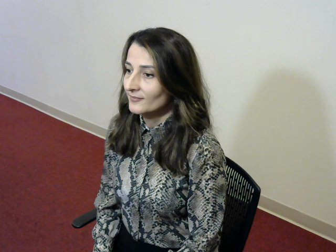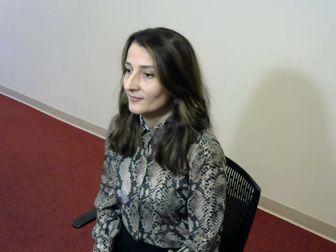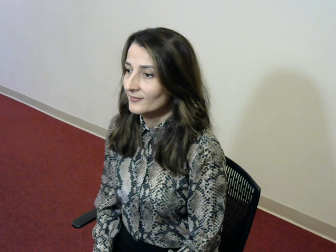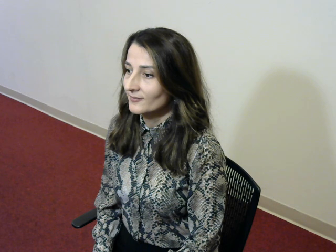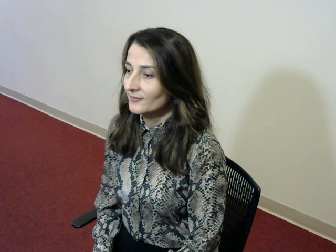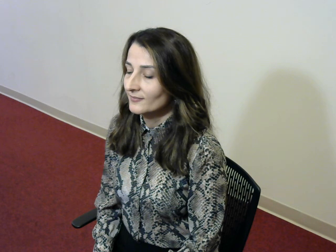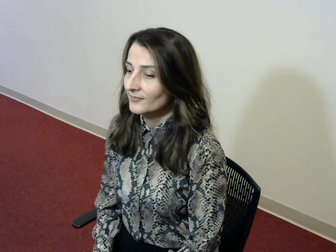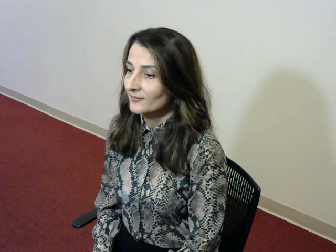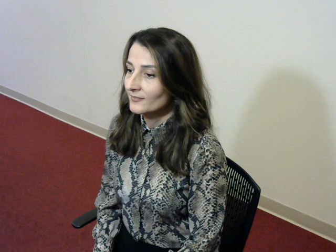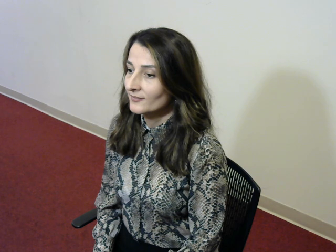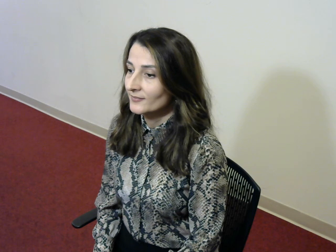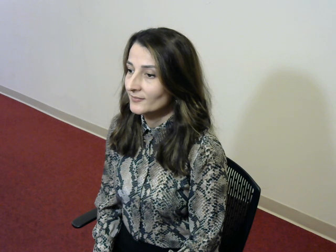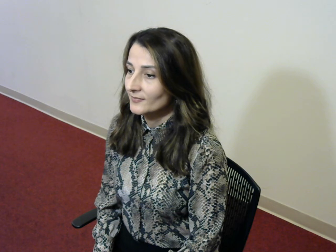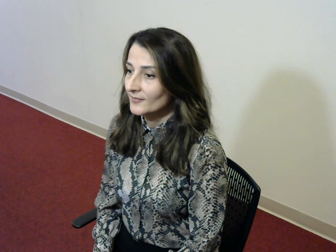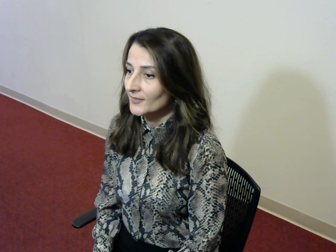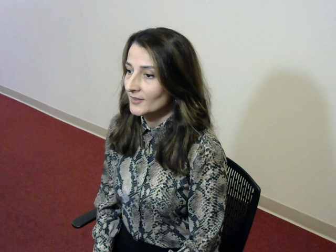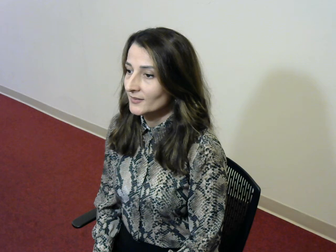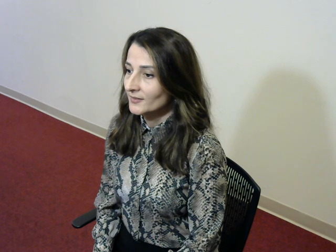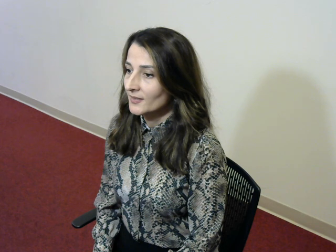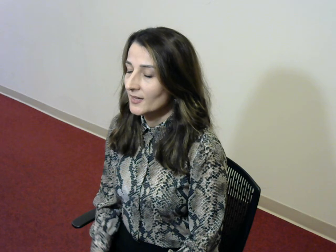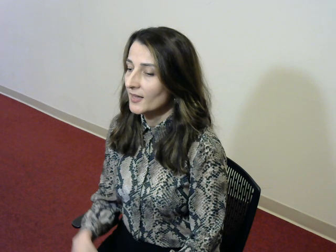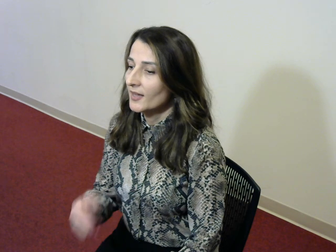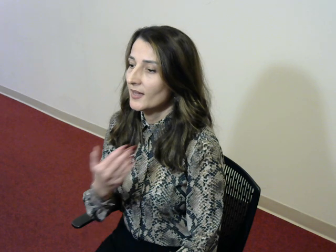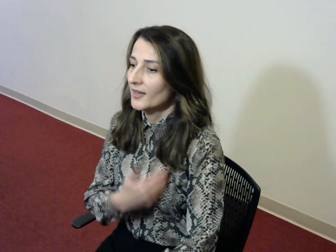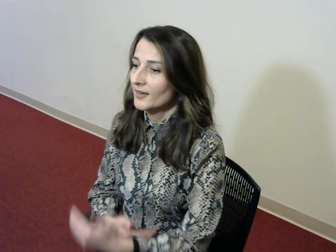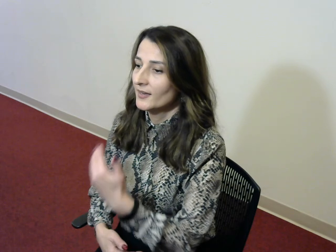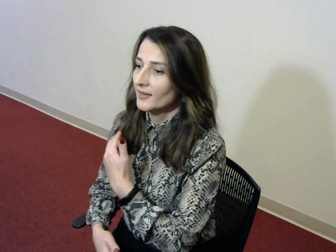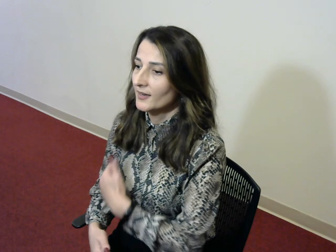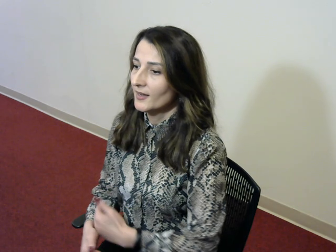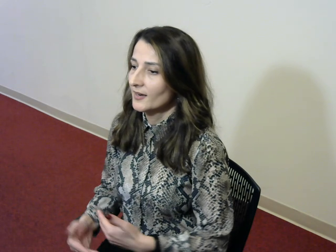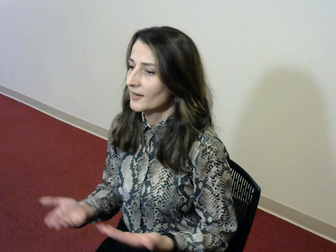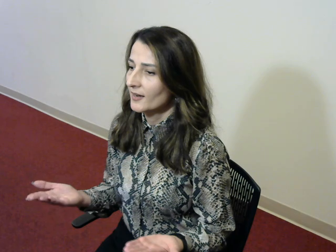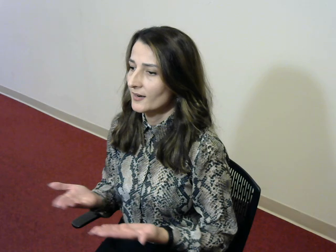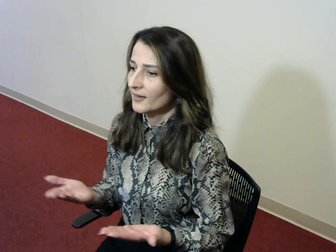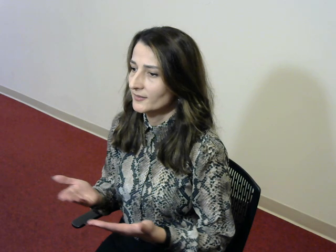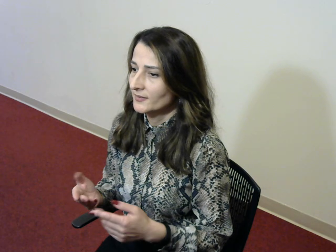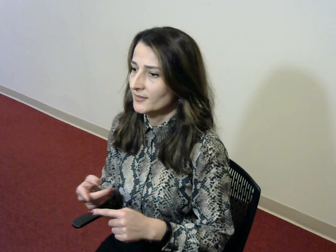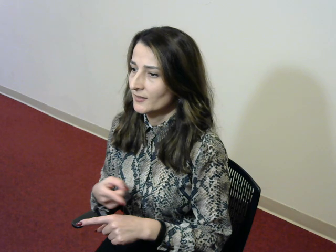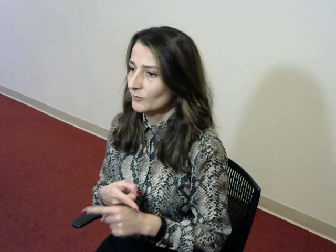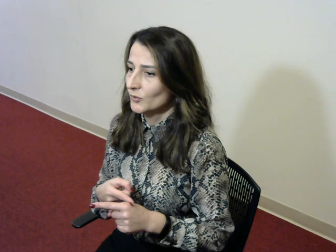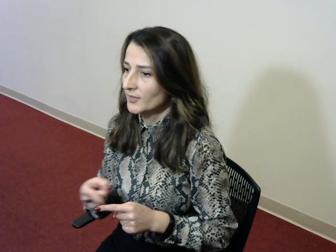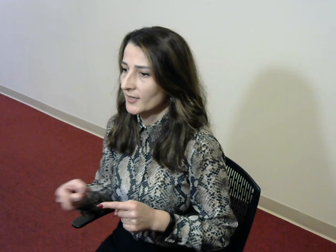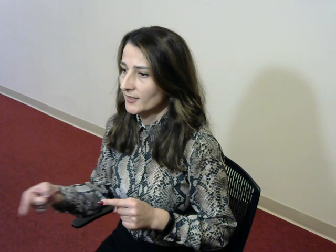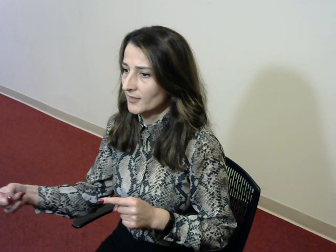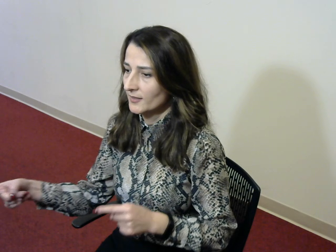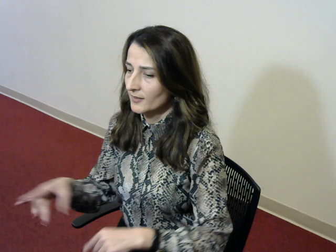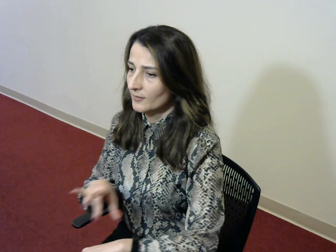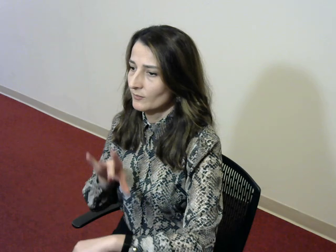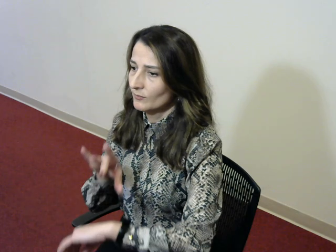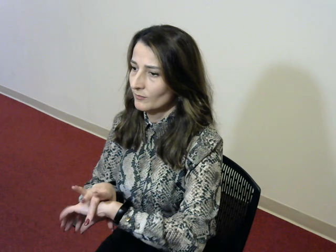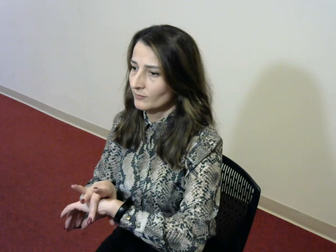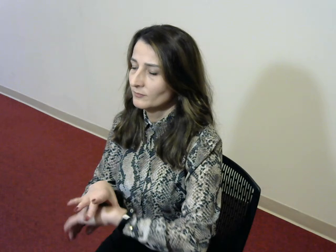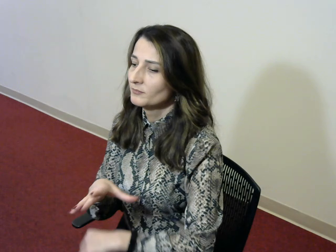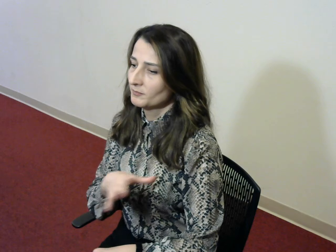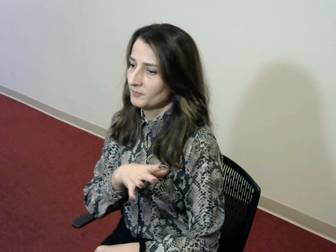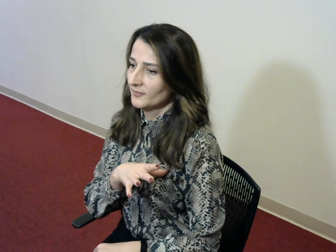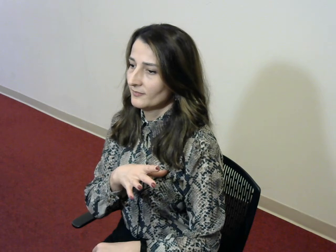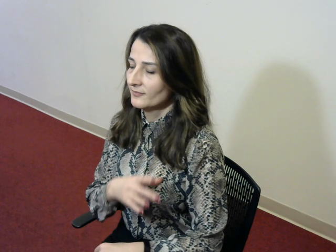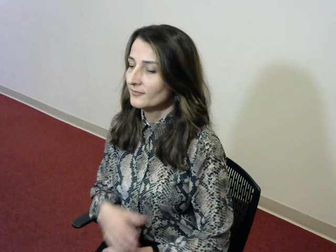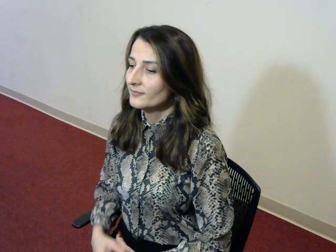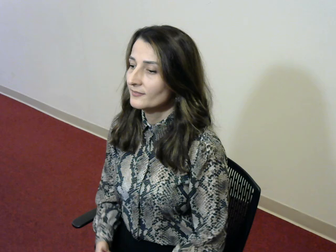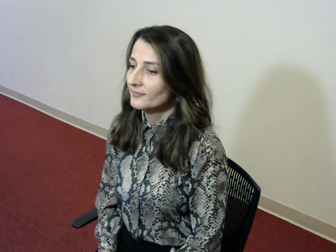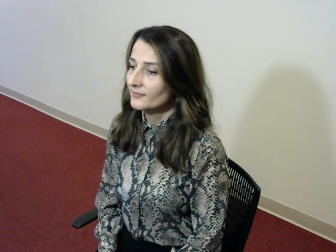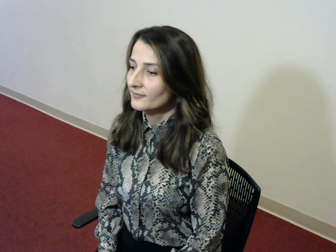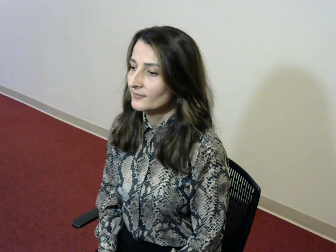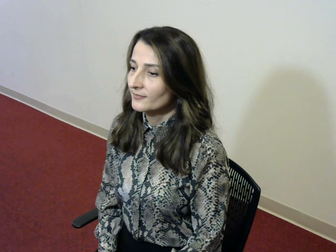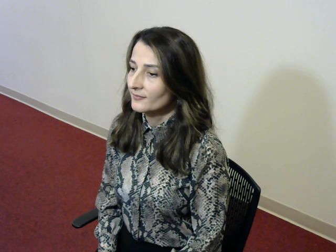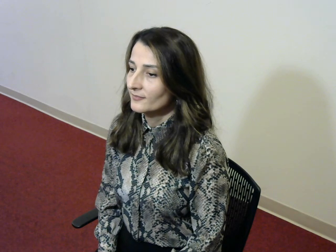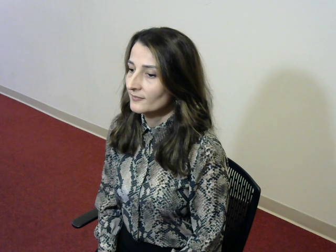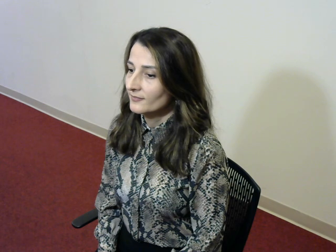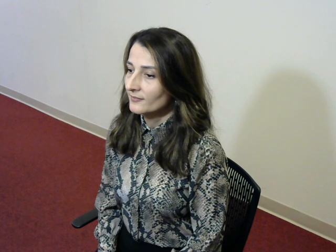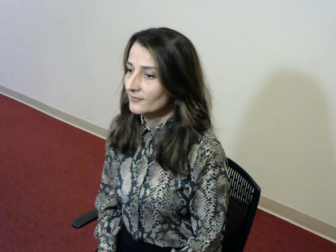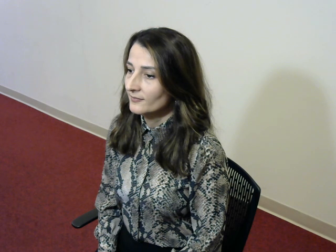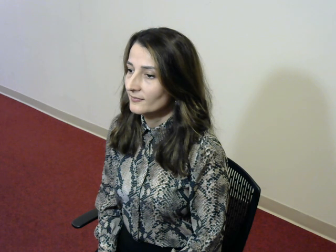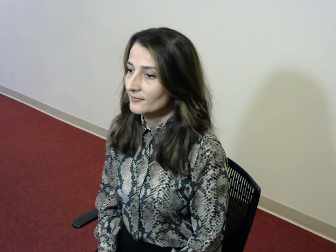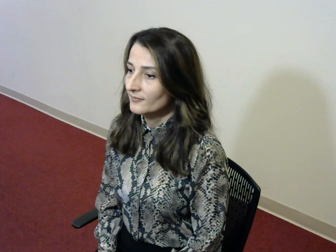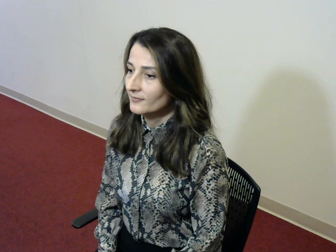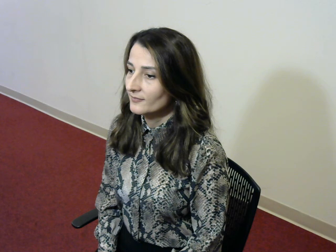Əlillik hansı müddətə müəyyən olunur?